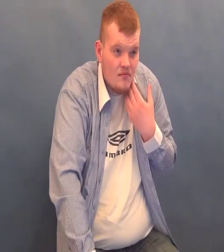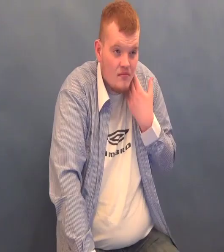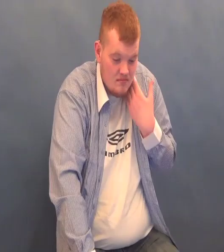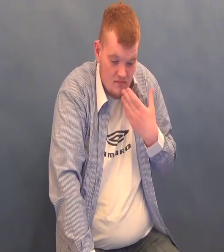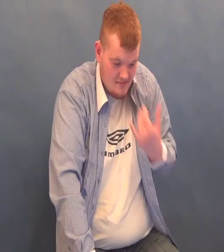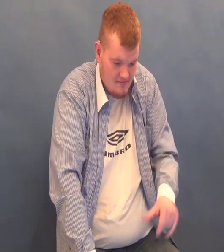Nie ma tego, jest inaczej.